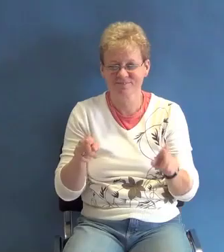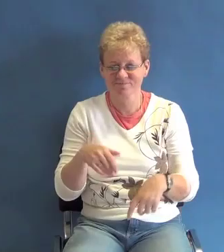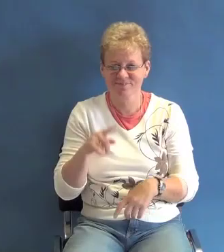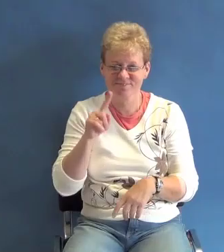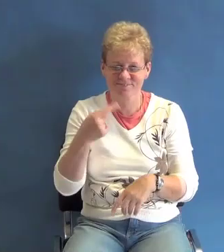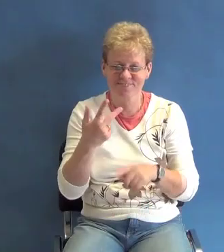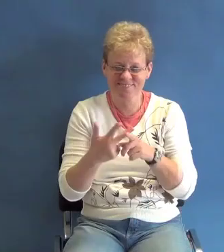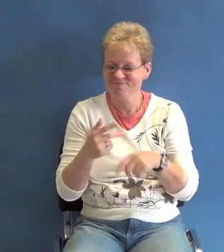Na godzinę i trzydzieści minut.